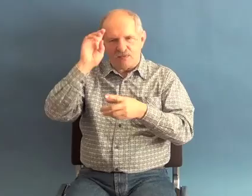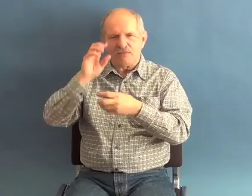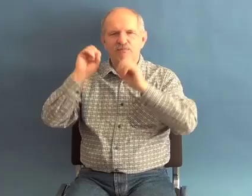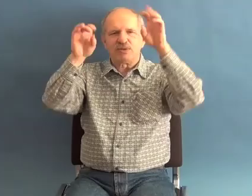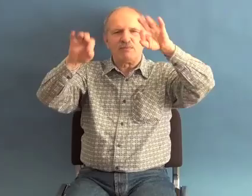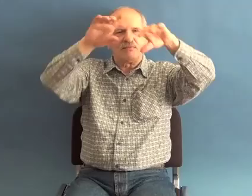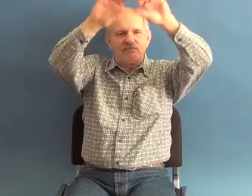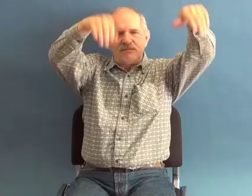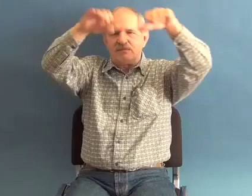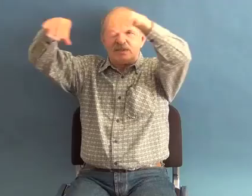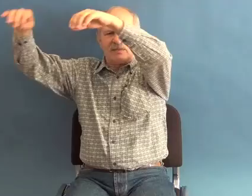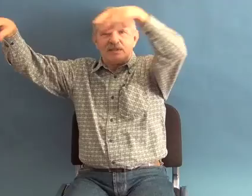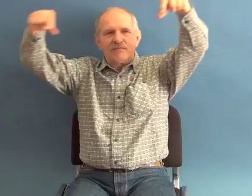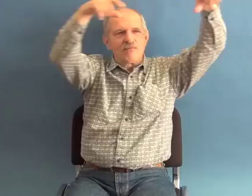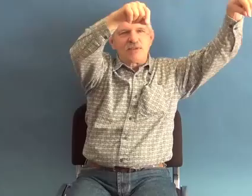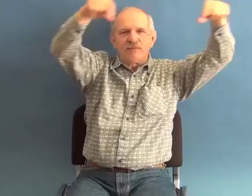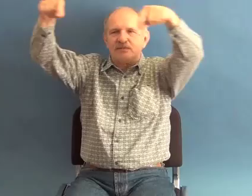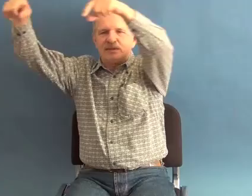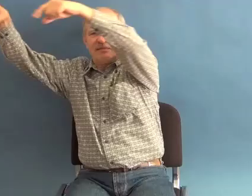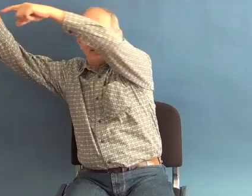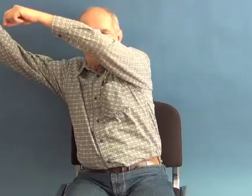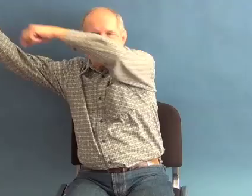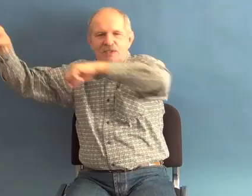Pranie jest rozwieszone i przypięte do sznura.